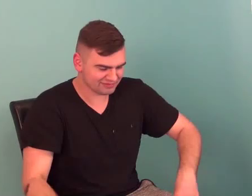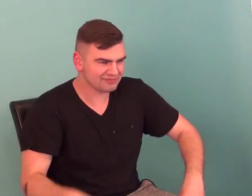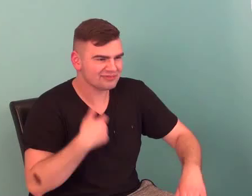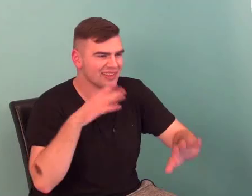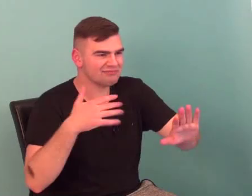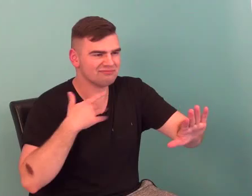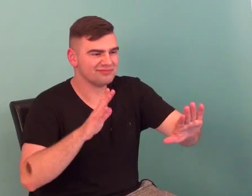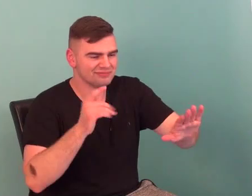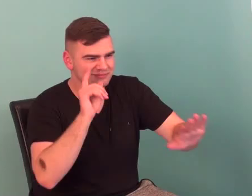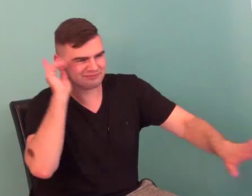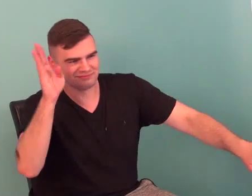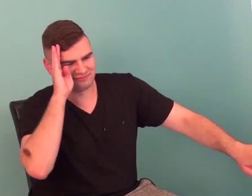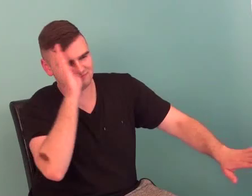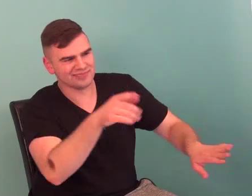Ja to bym przyszedł na chwilę, cześć i idę.